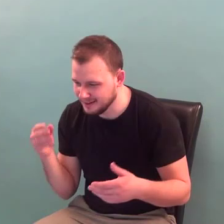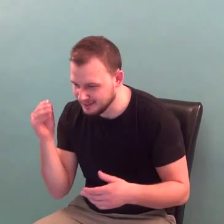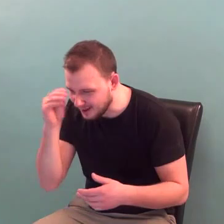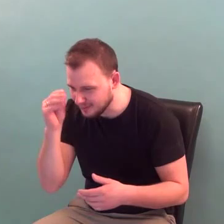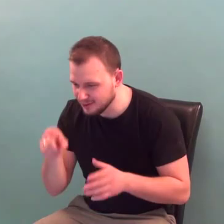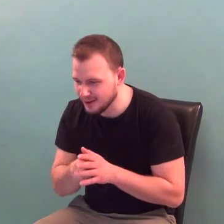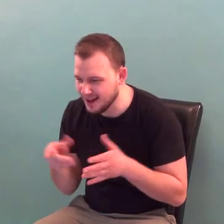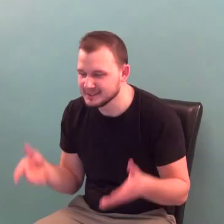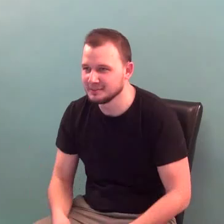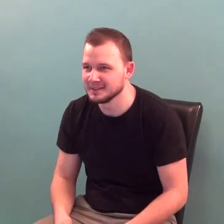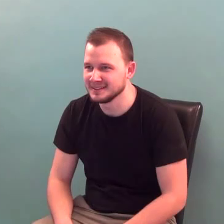Nauka do egzaminu.